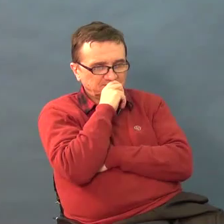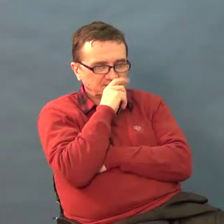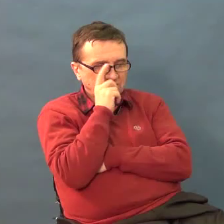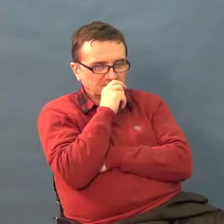Zakaz.